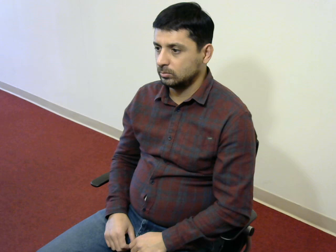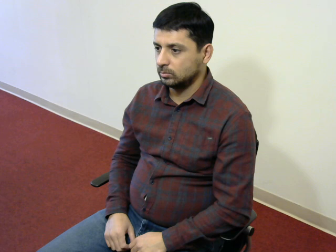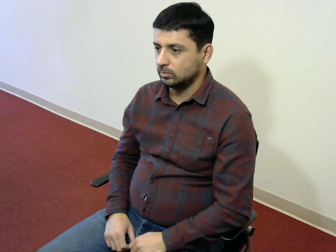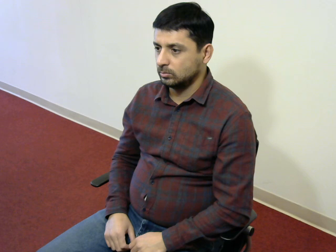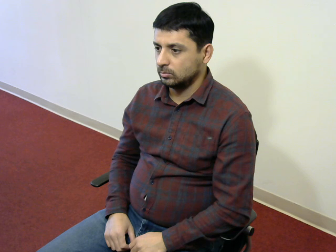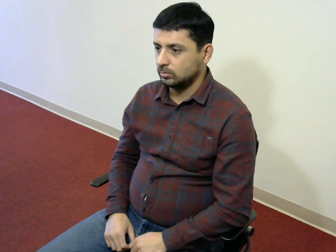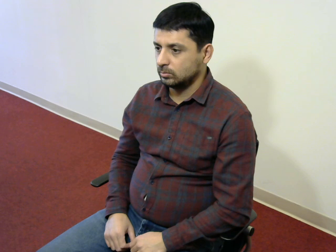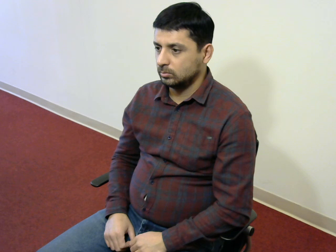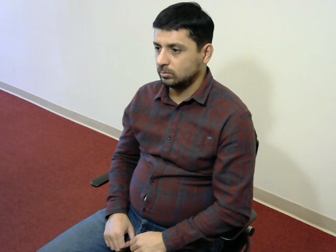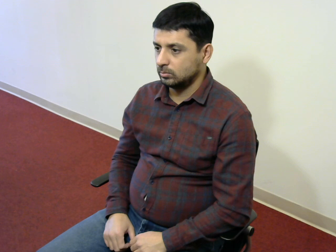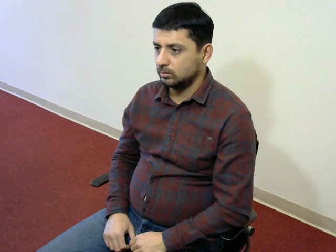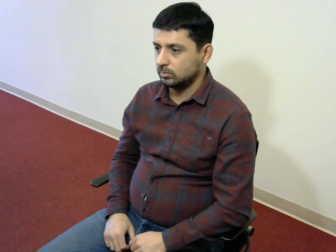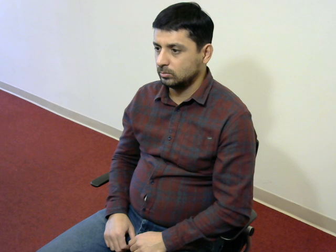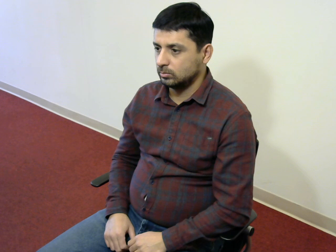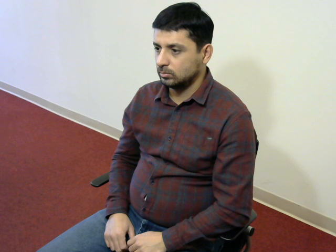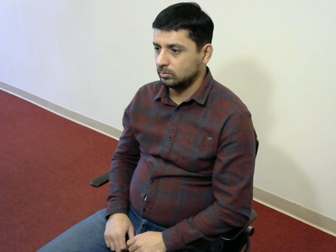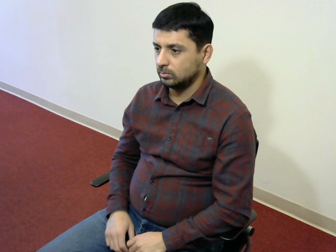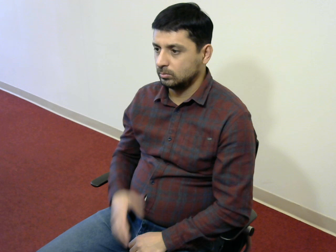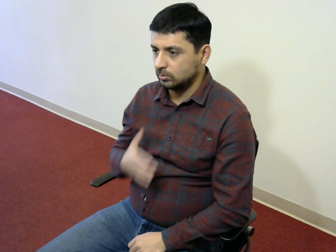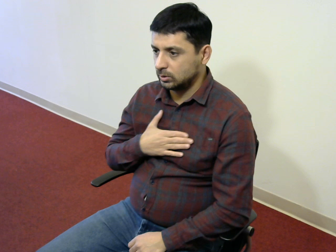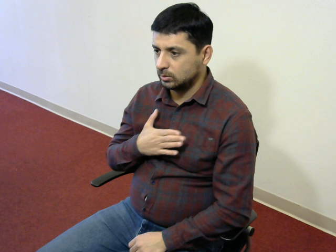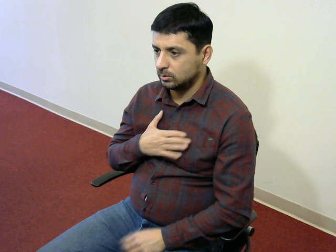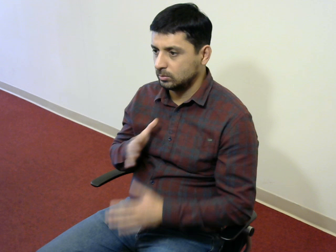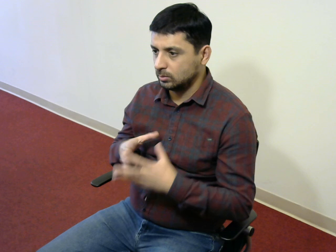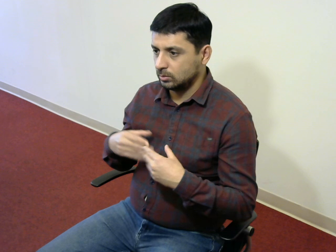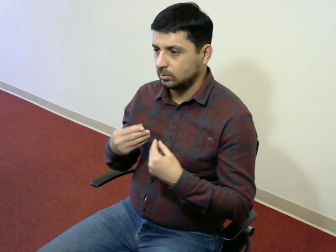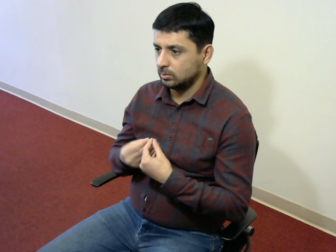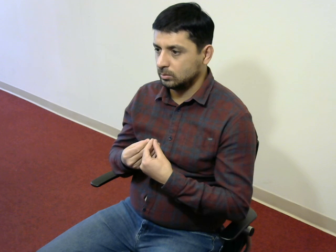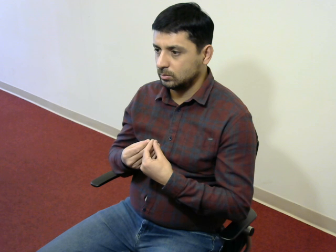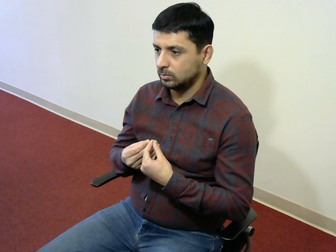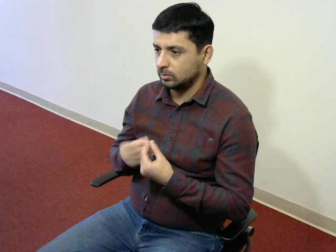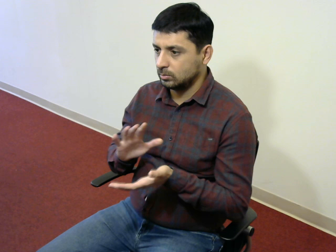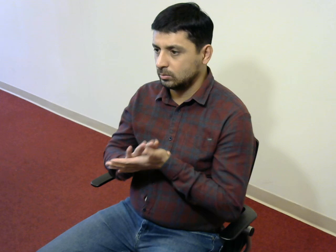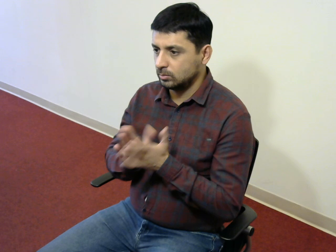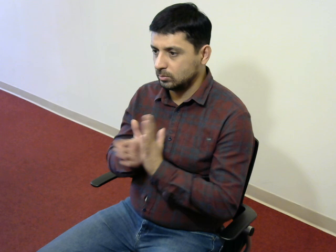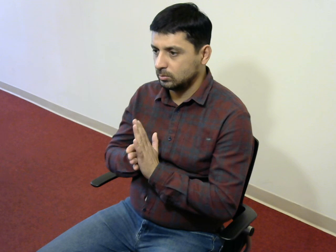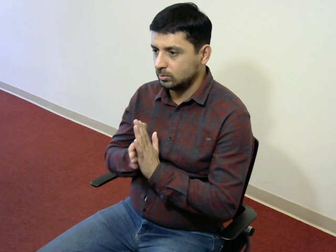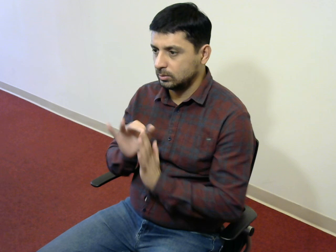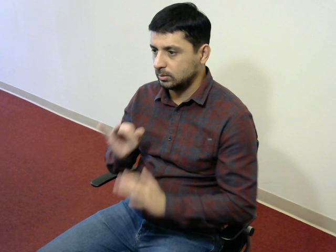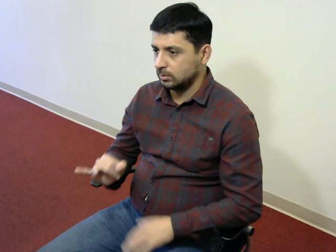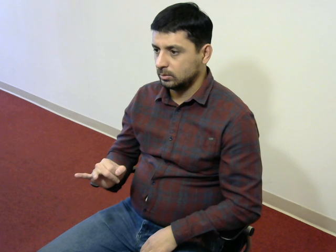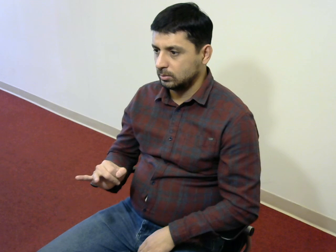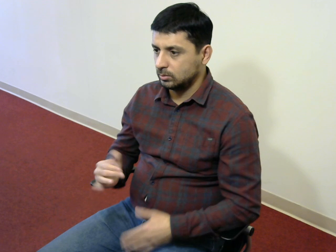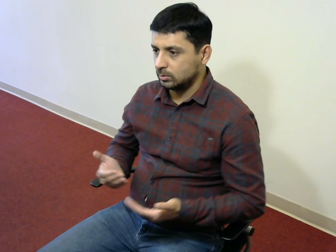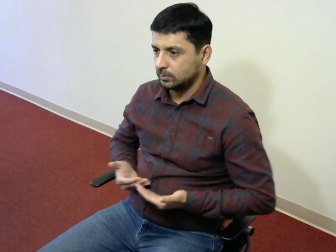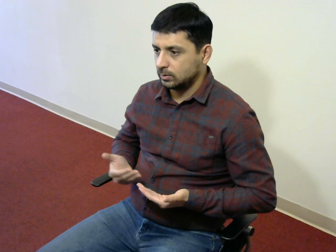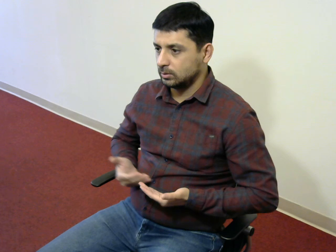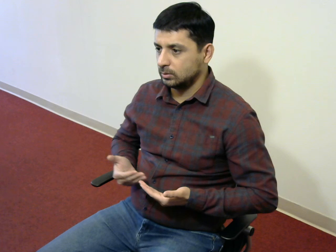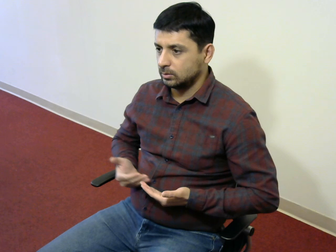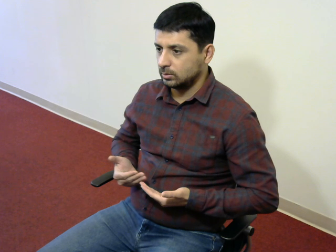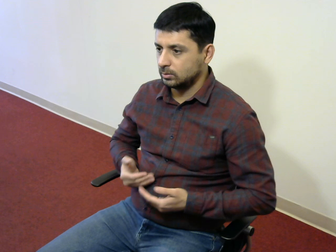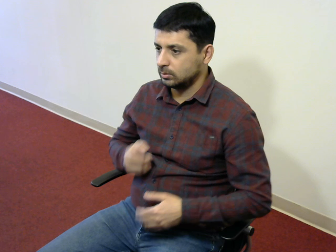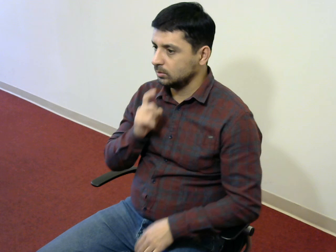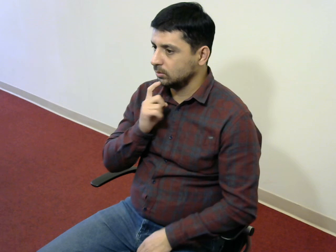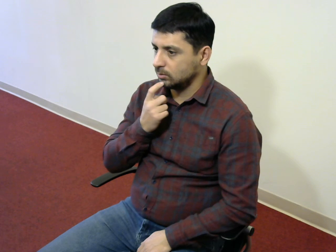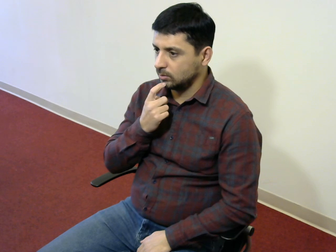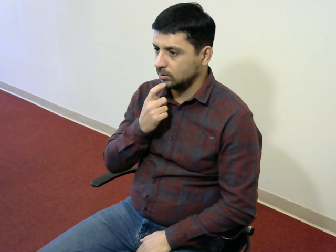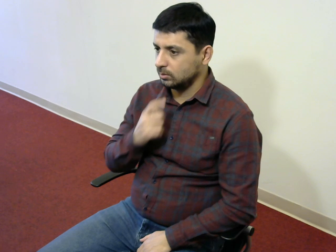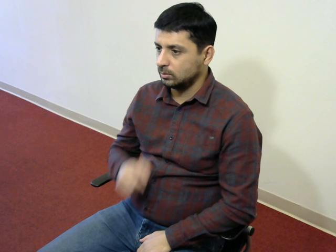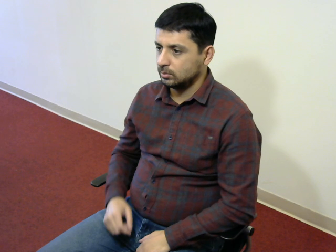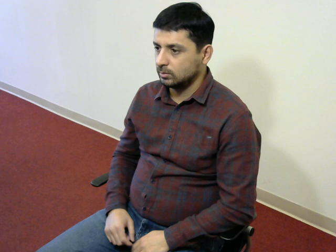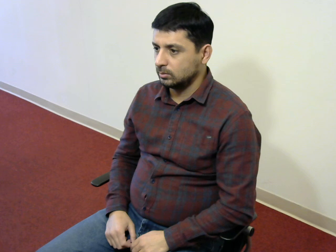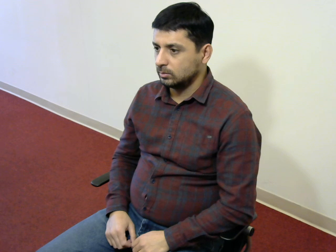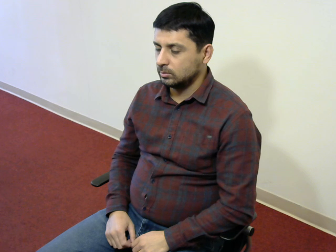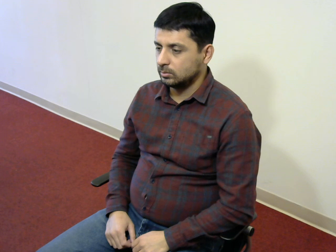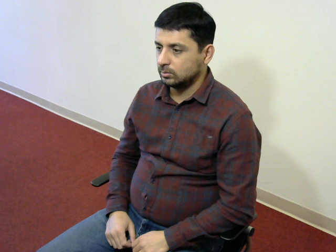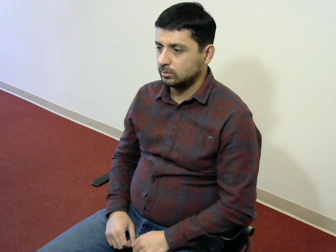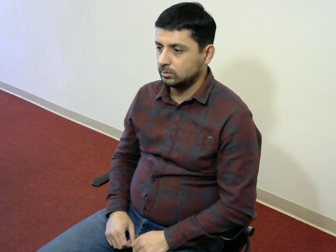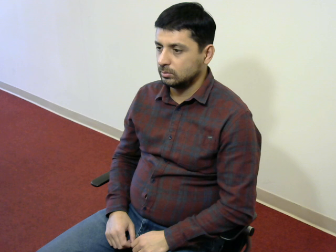Mənim ailəmin vəziyyəti yaxşı deyil, yaşamaq çətindir